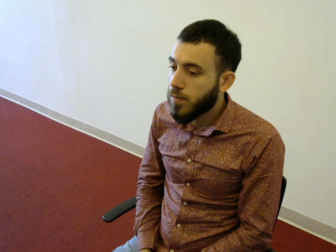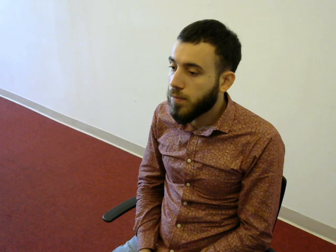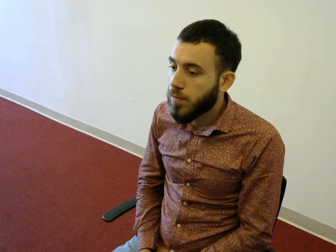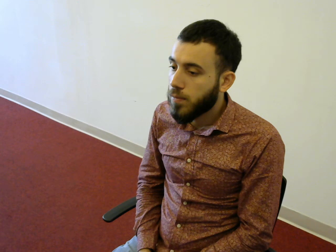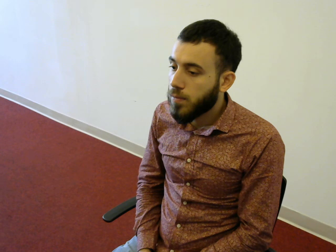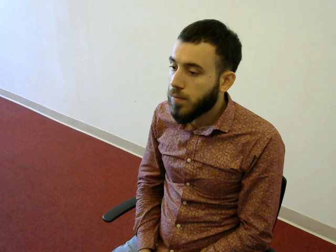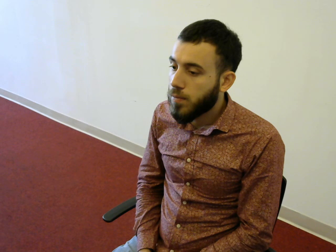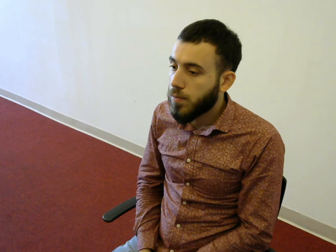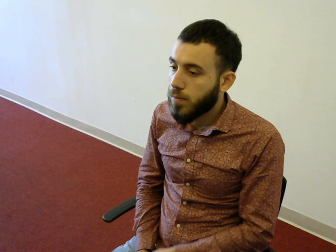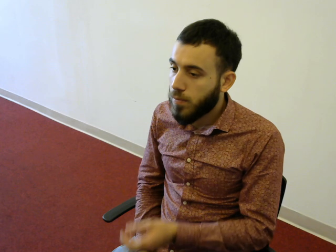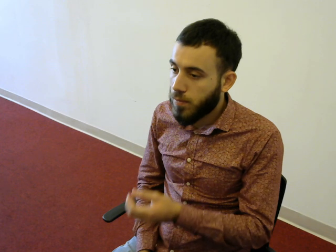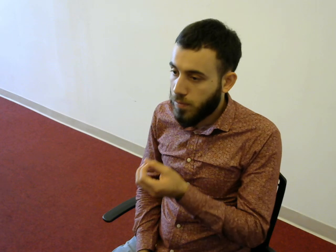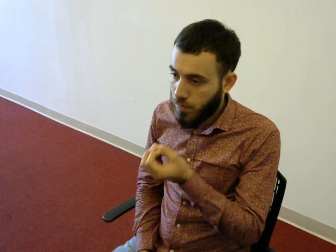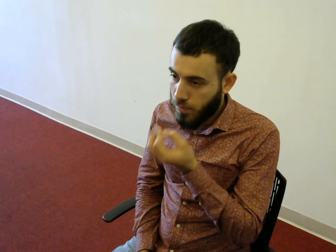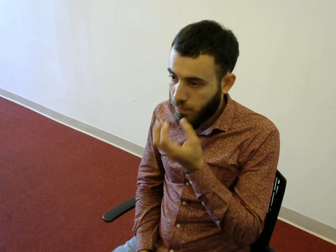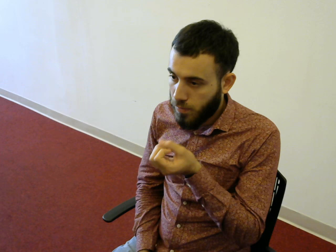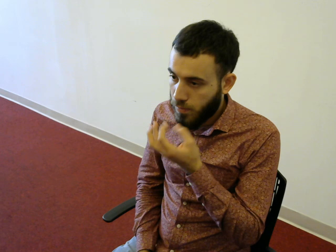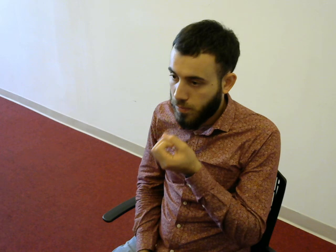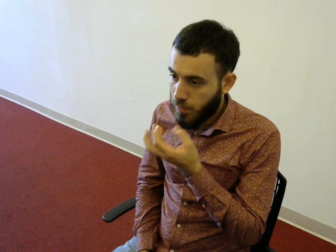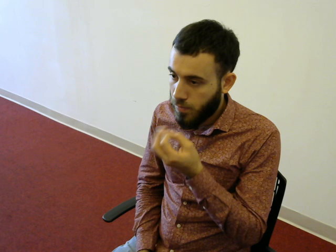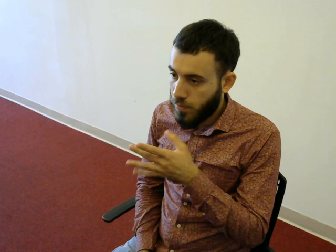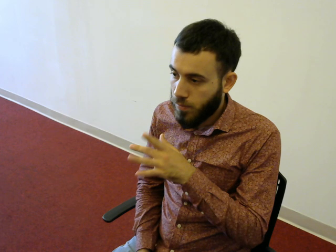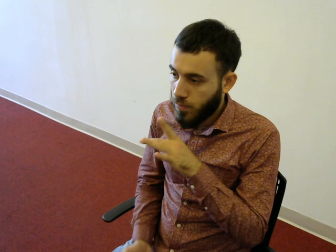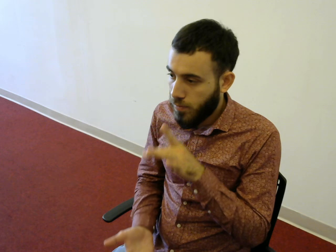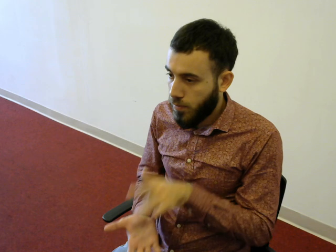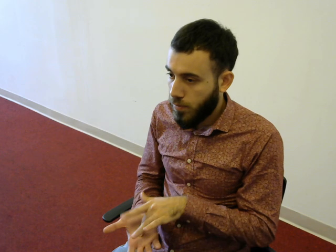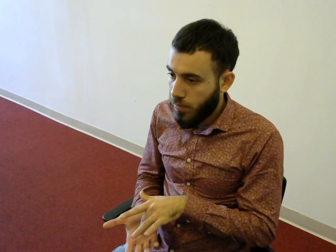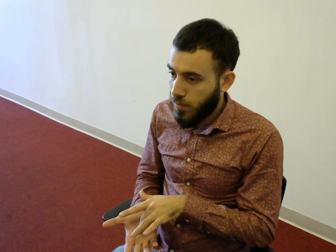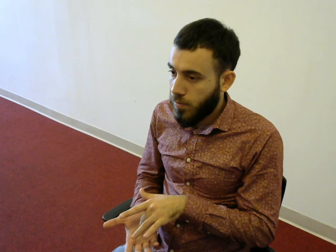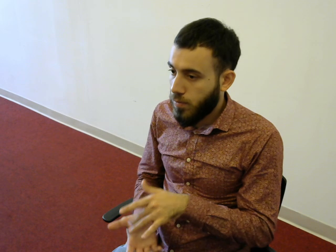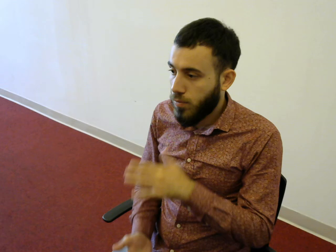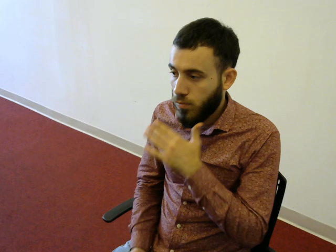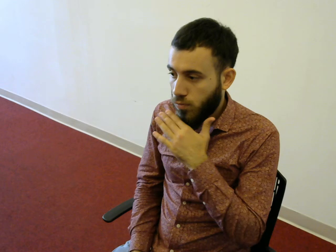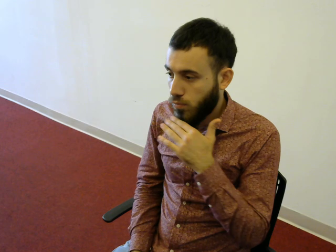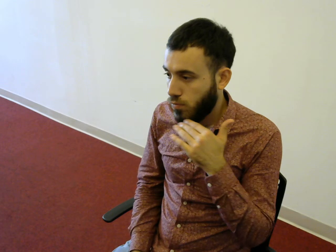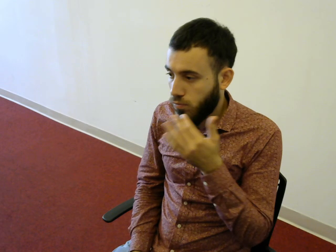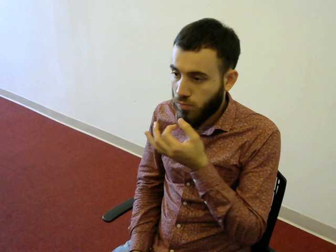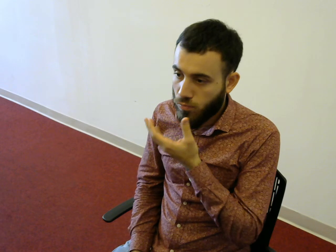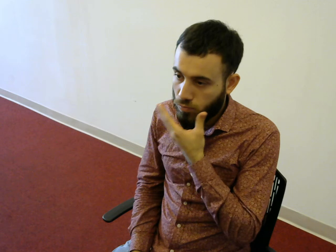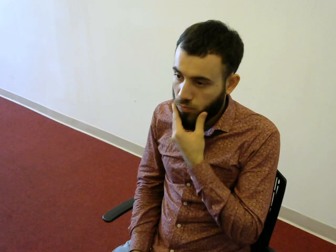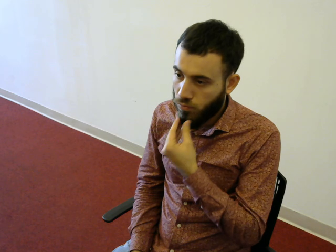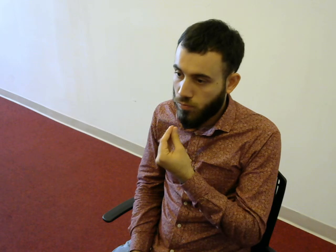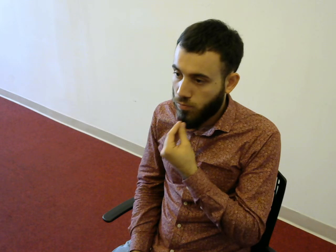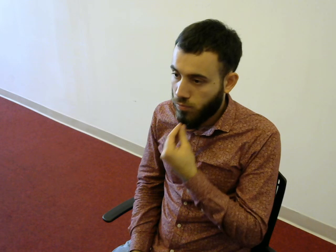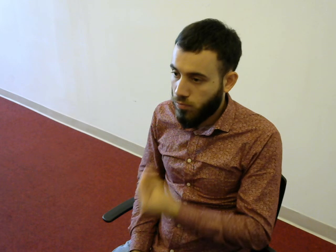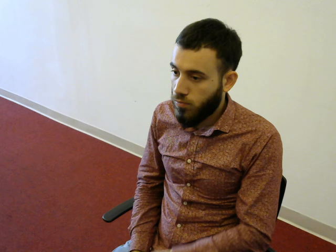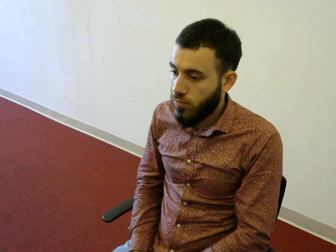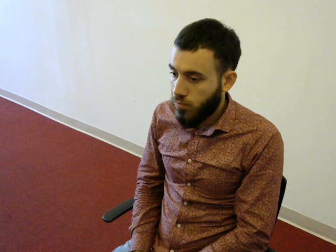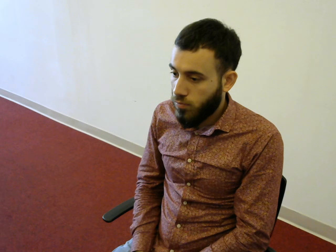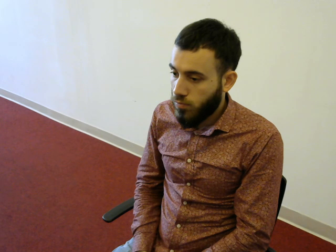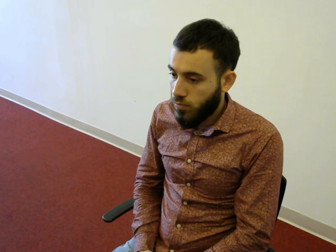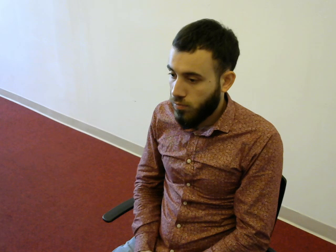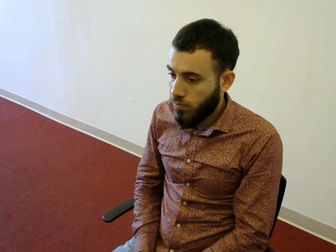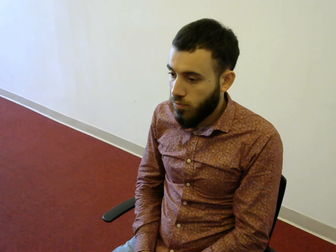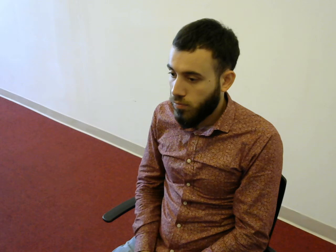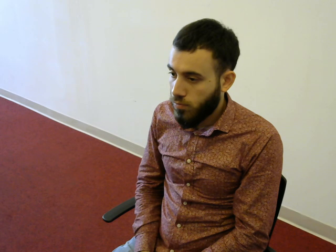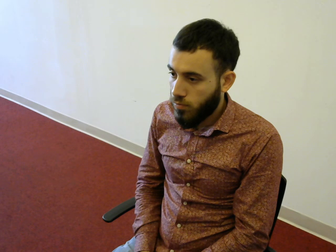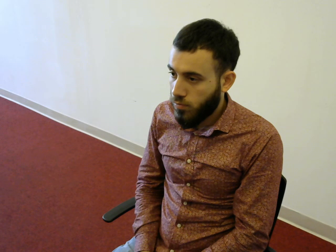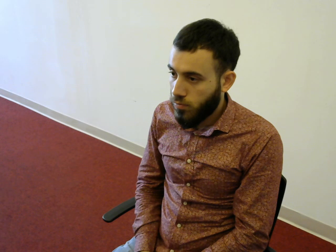Bakı şəhəri çox gözəldir